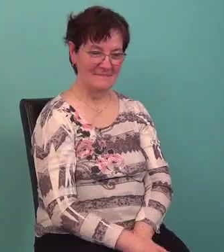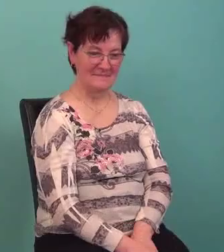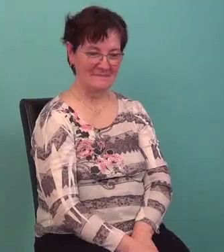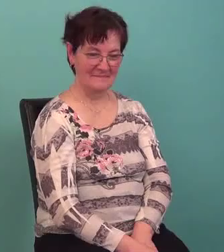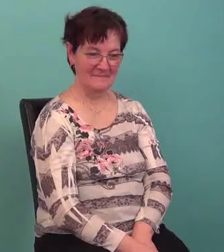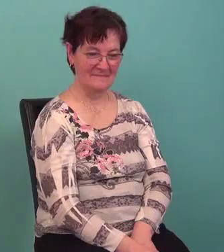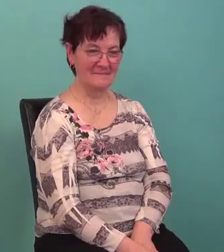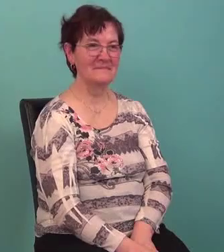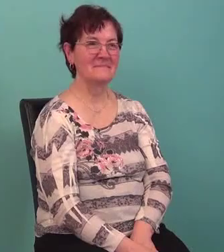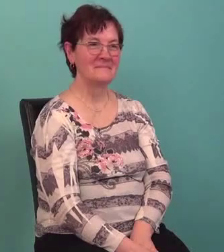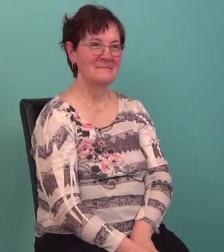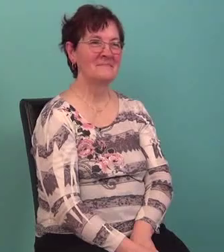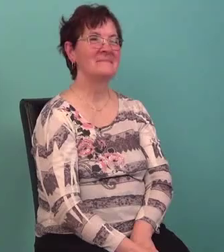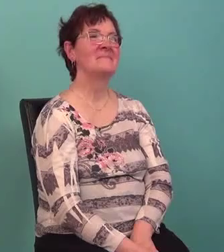O godzinie dziewiątej nie ma niemieckiego.